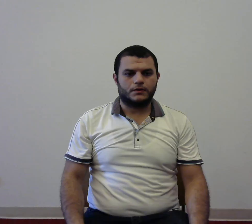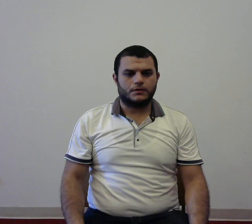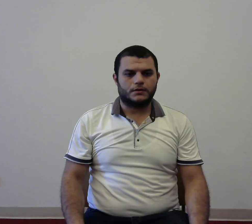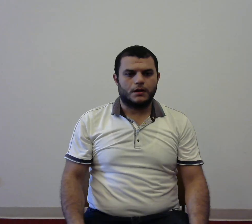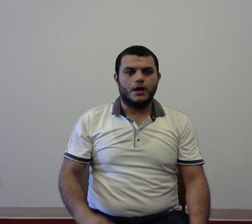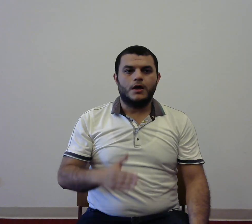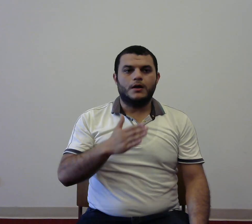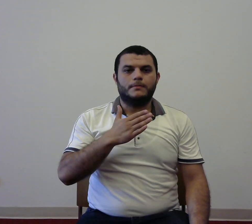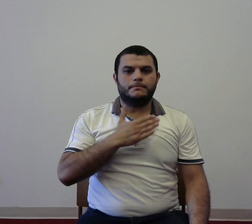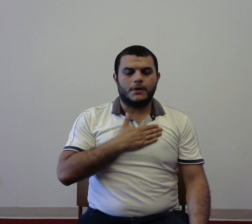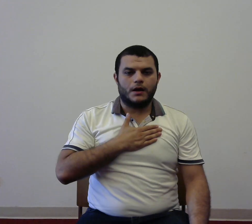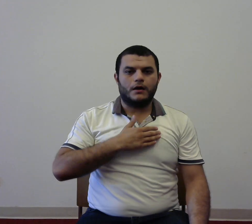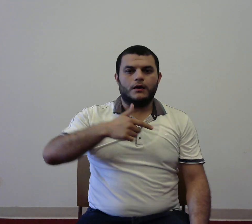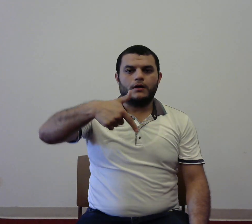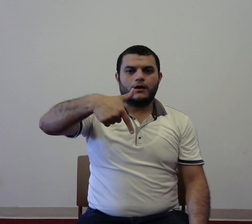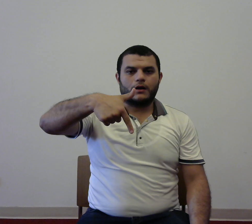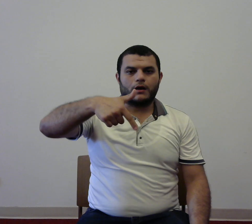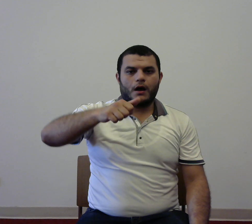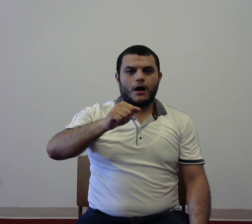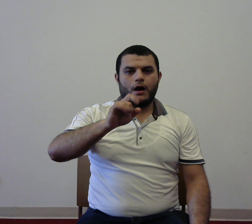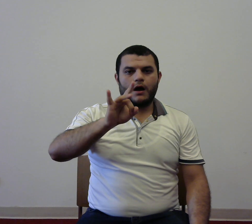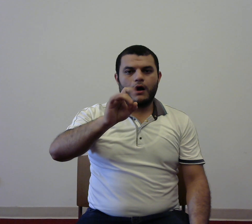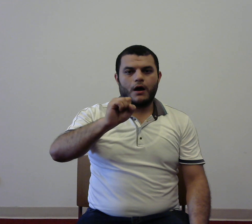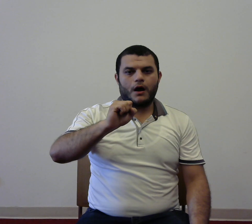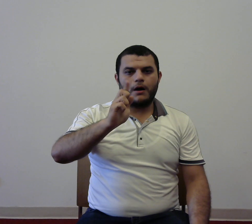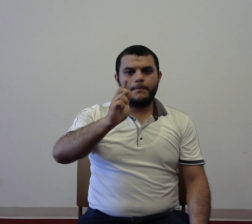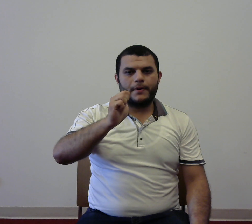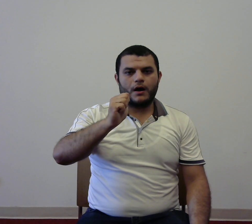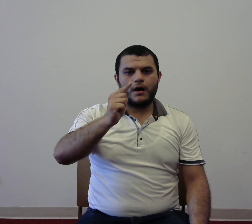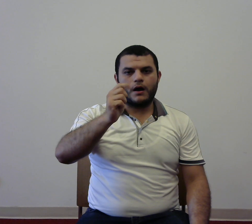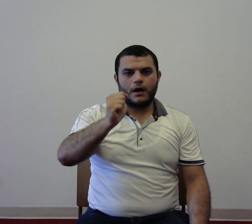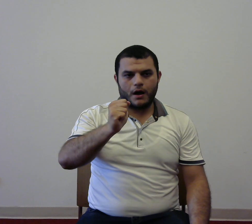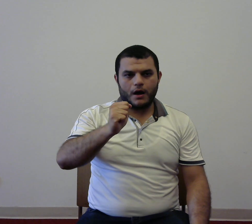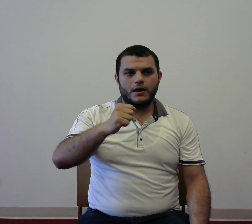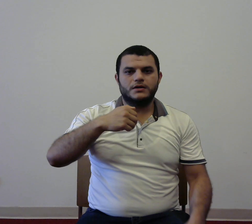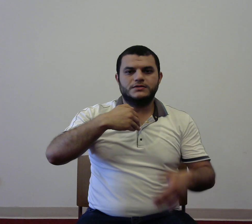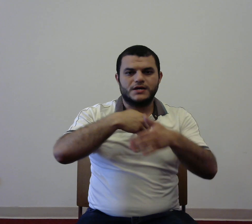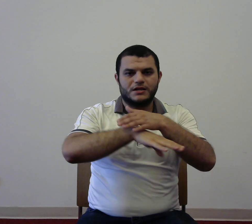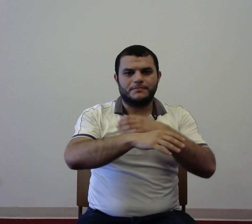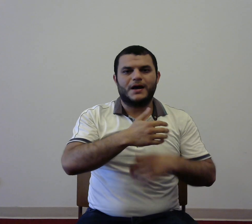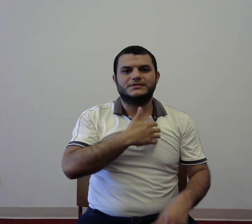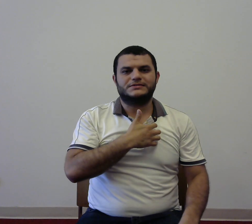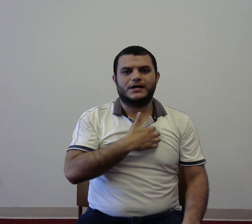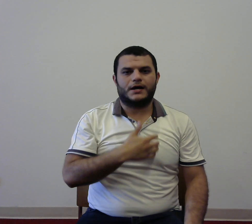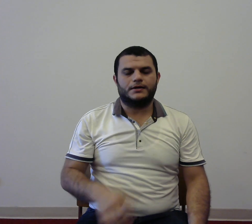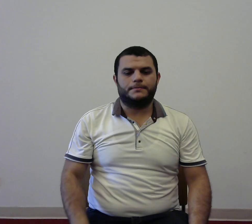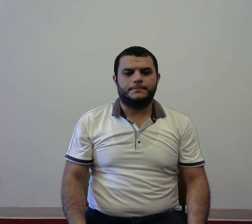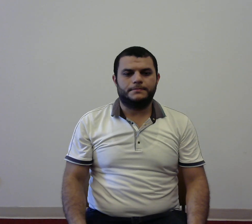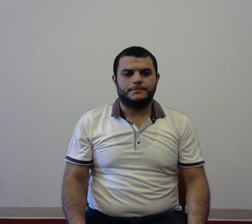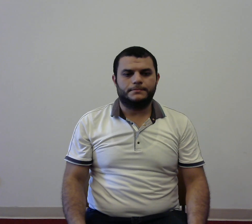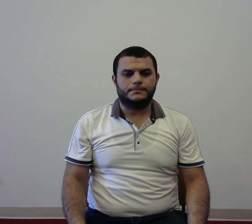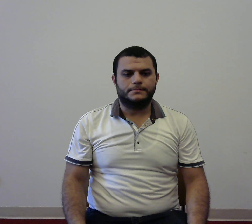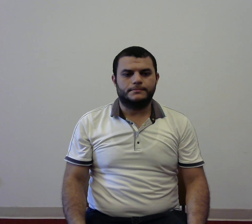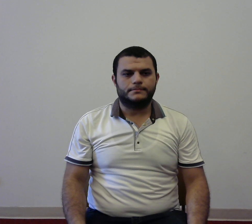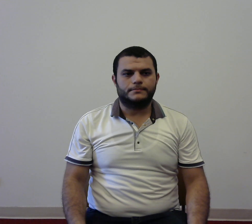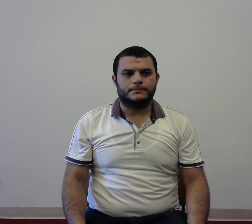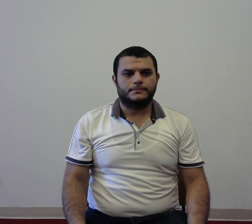Mən Qarabağa getmək istəyirəm